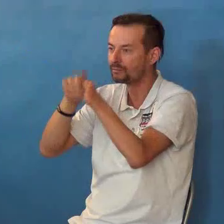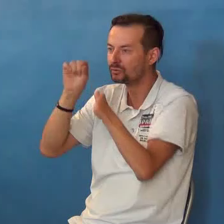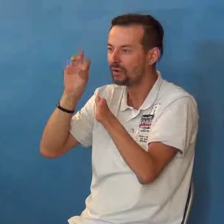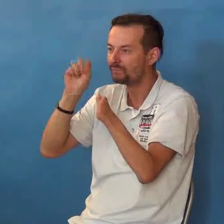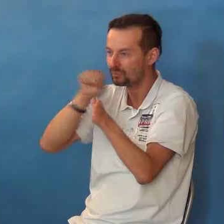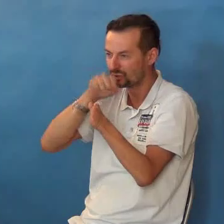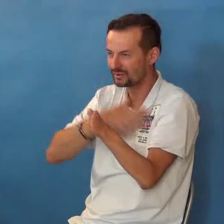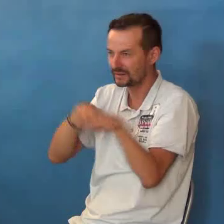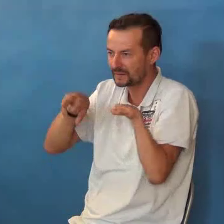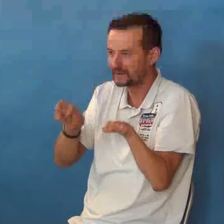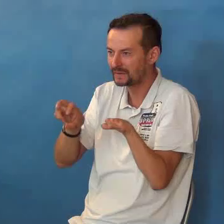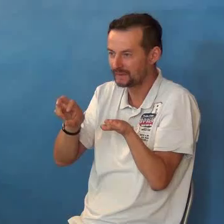Sowa uwielbia tam siedzieć, wiesz.